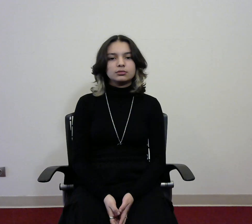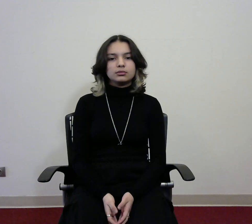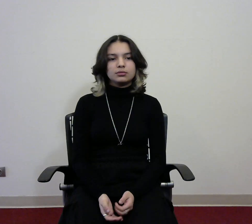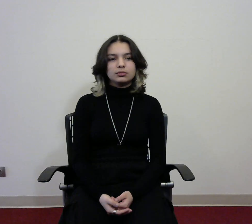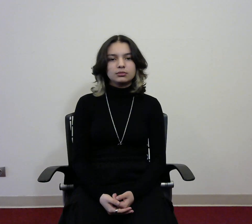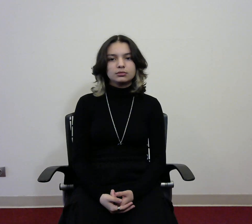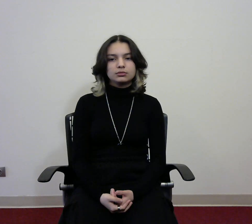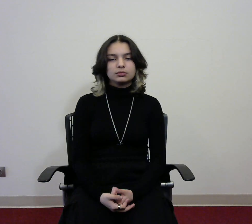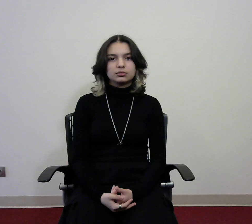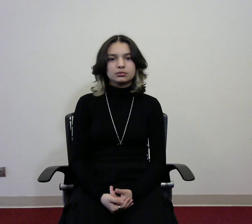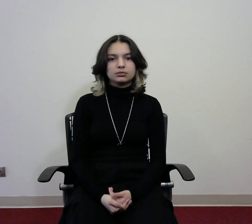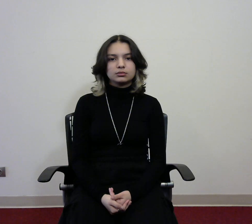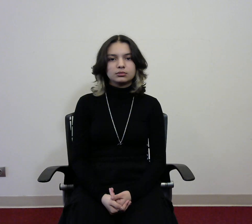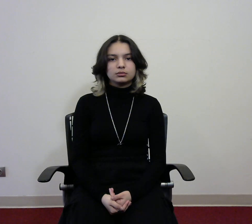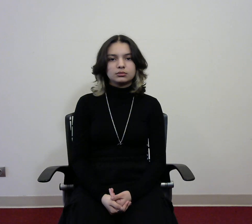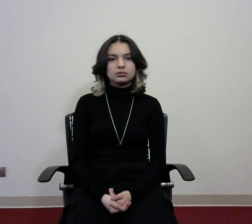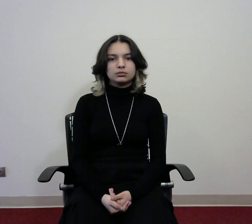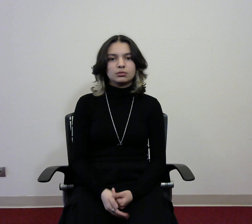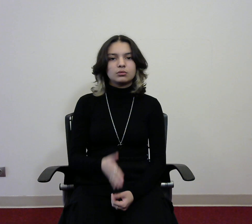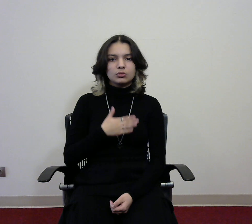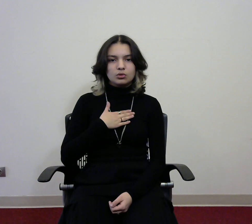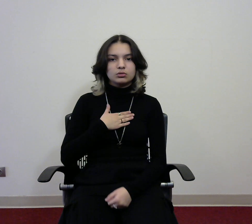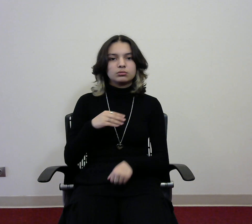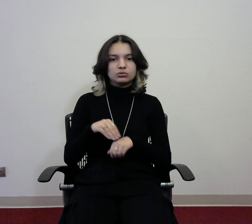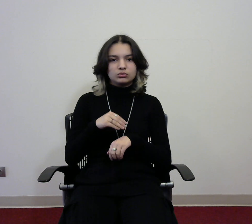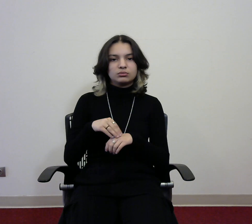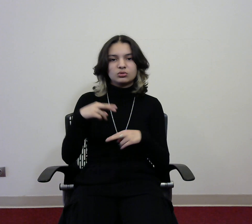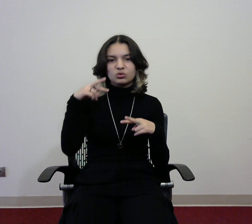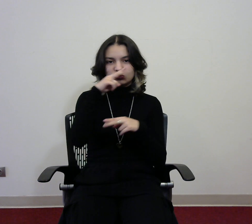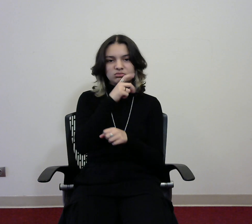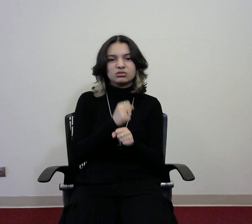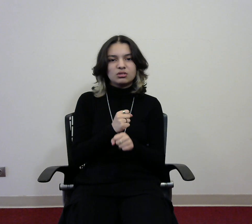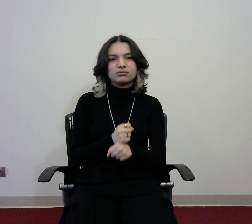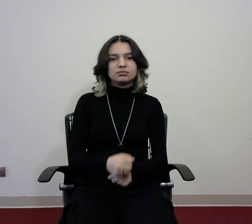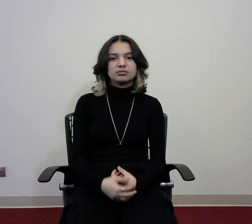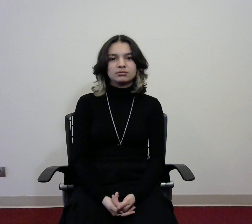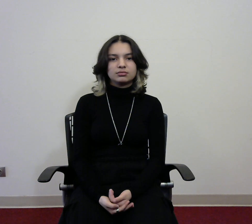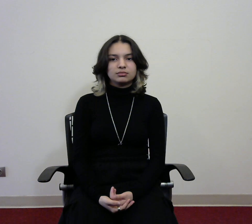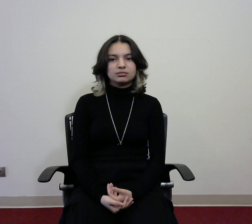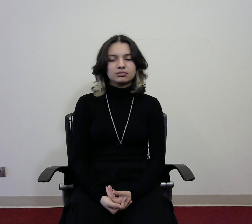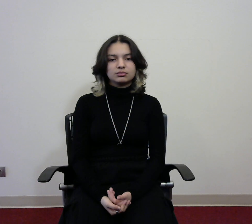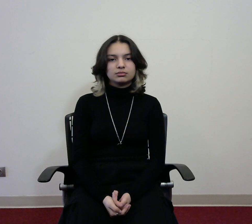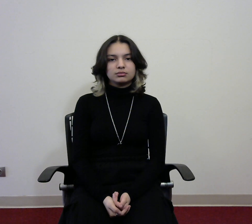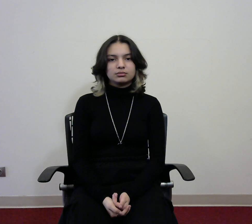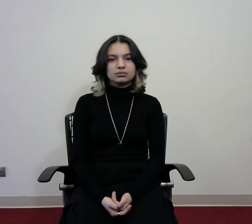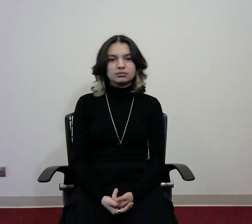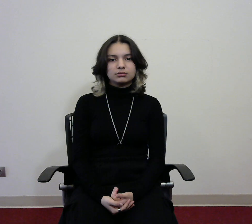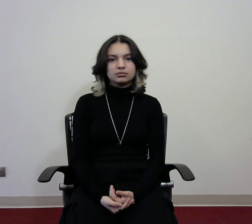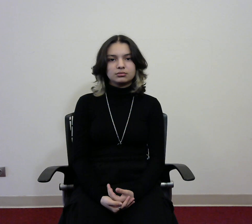Mənim həyat yoldaşım səhv edib